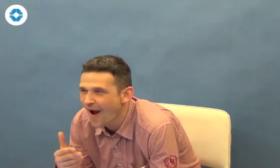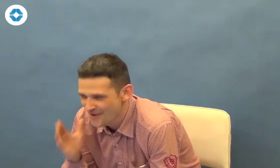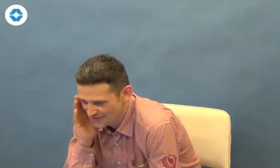O Boże!